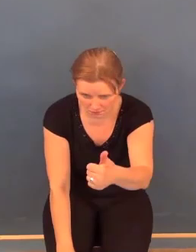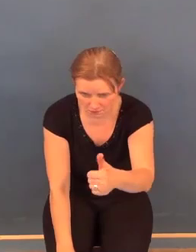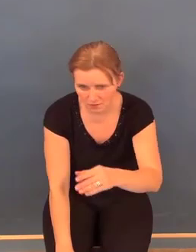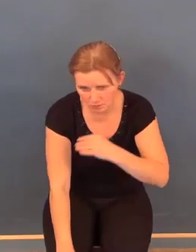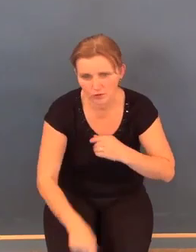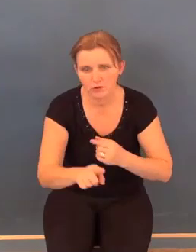Ok.